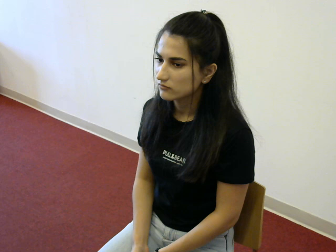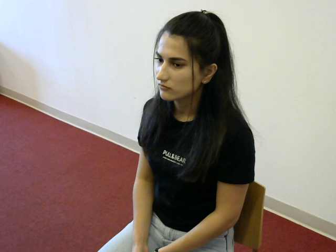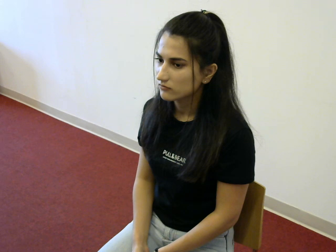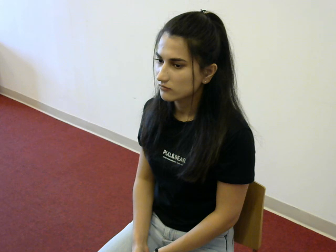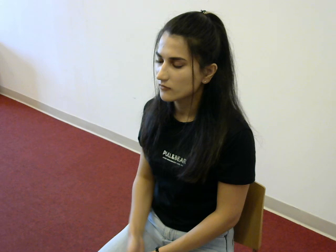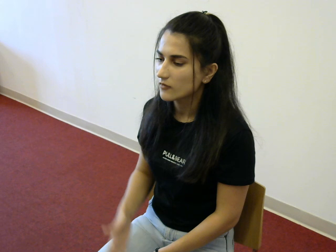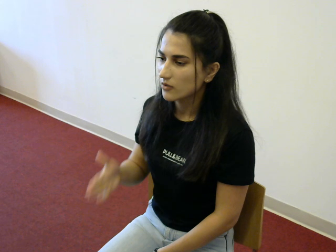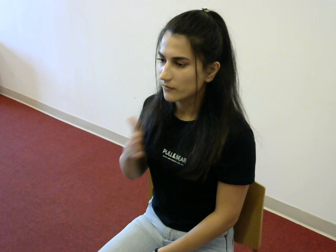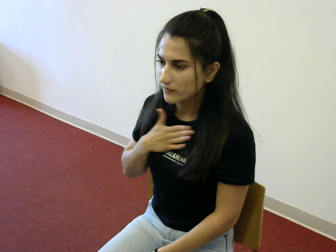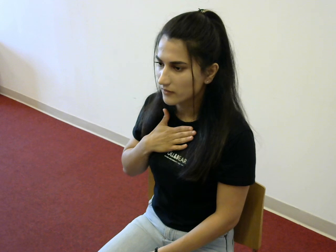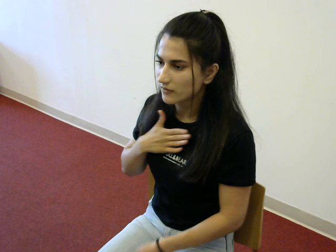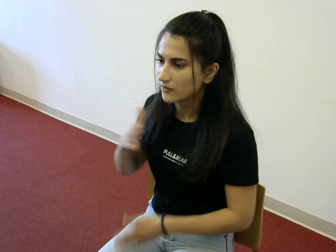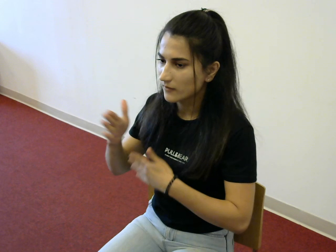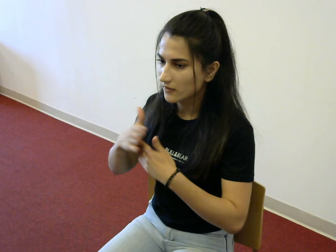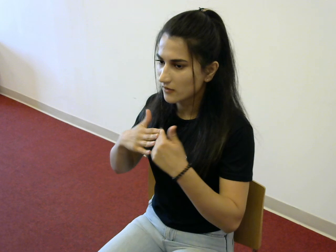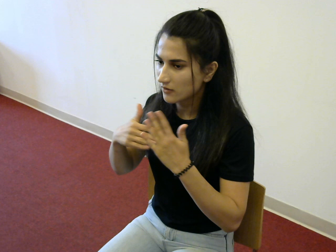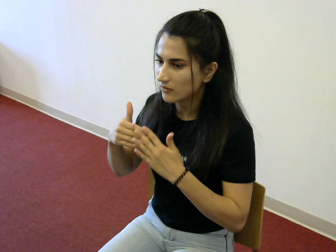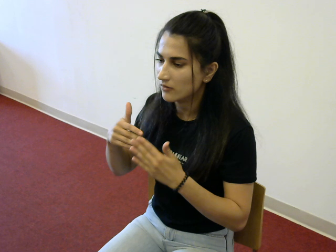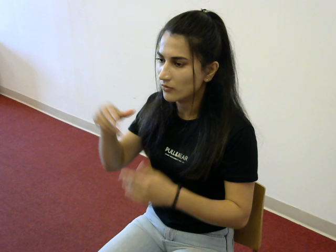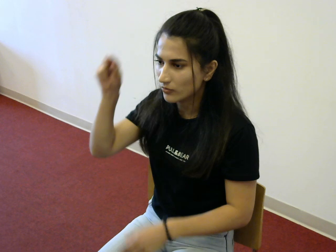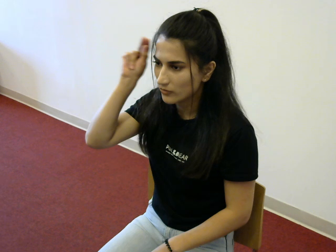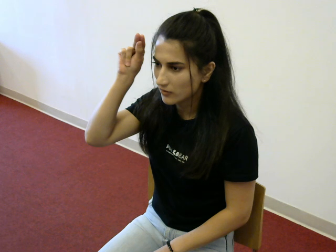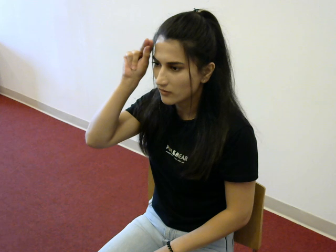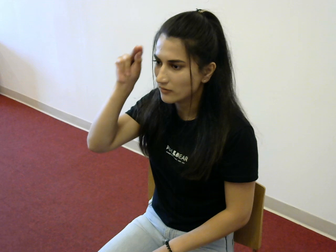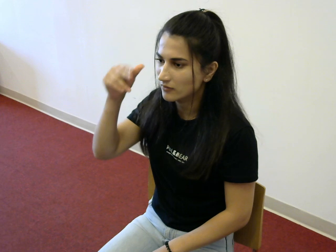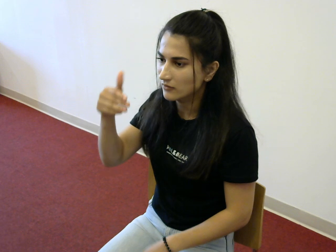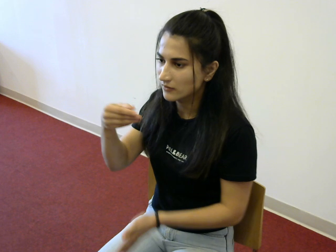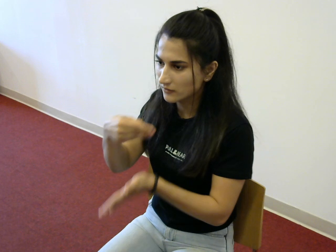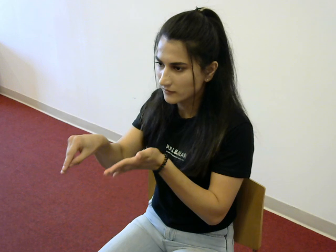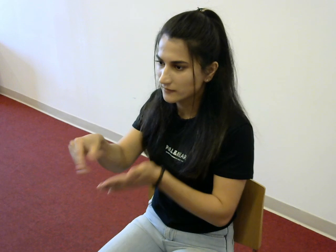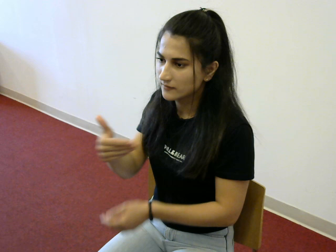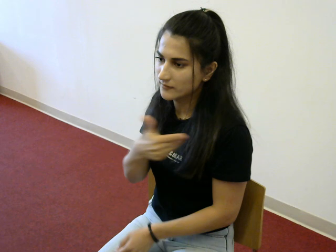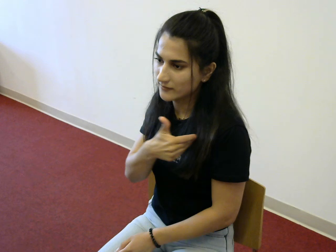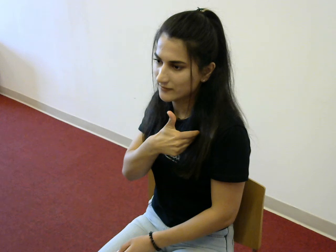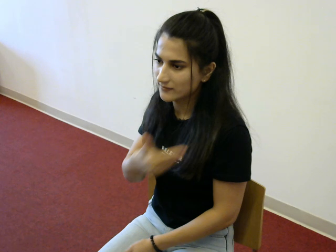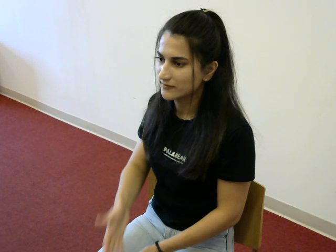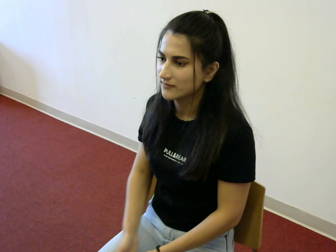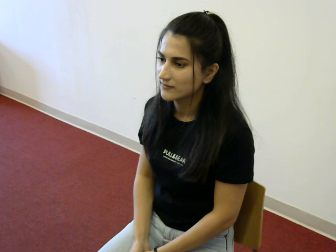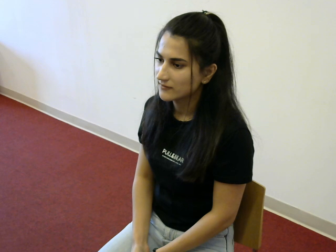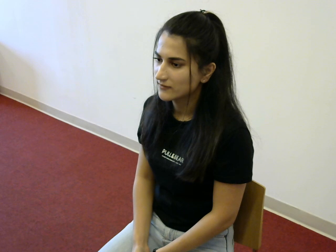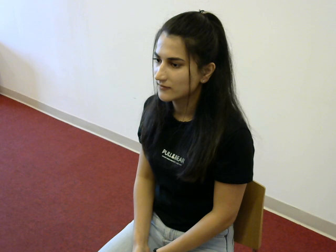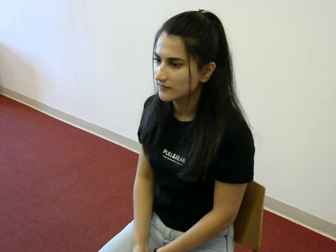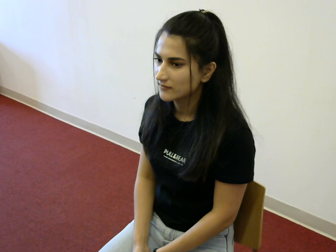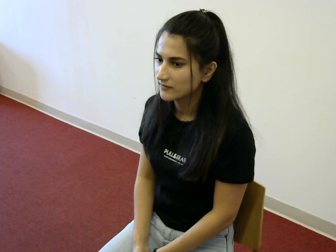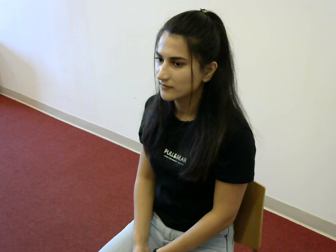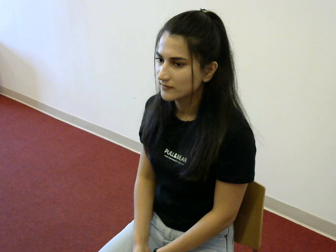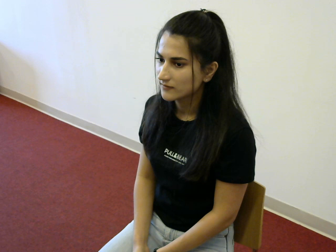Mən peşə təhsili almaq istəyirəm